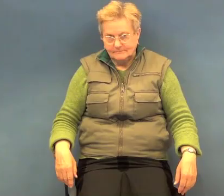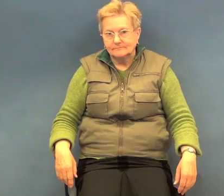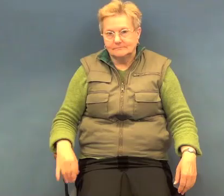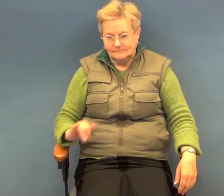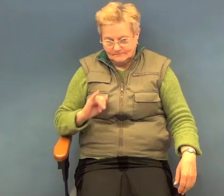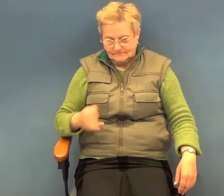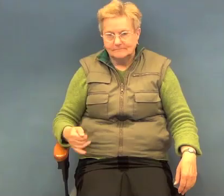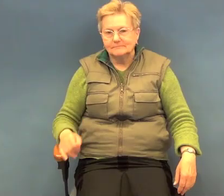Tak.